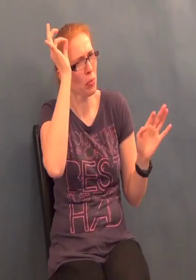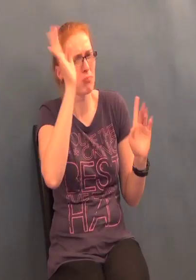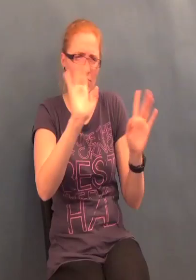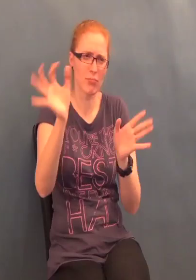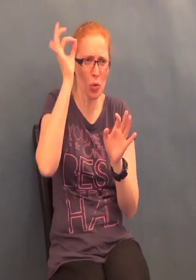Dobranoc.